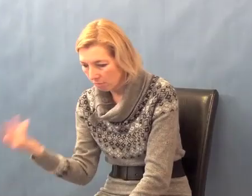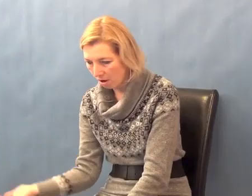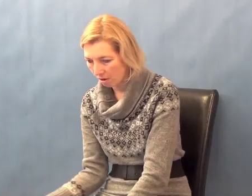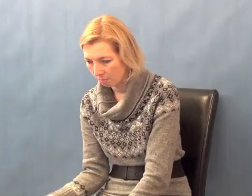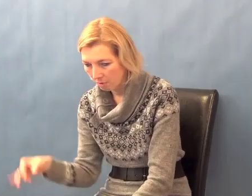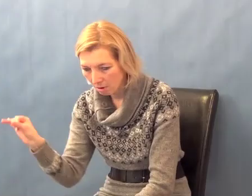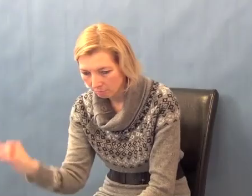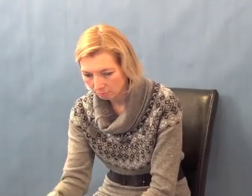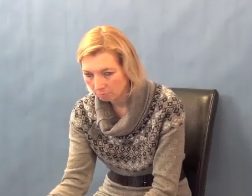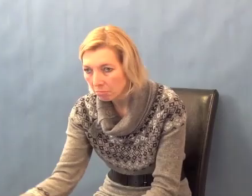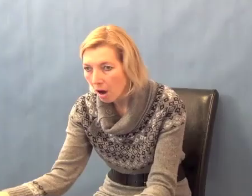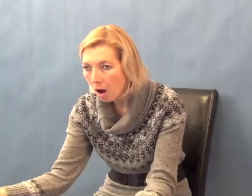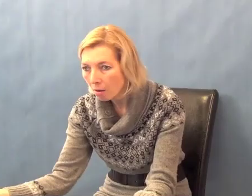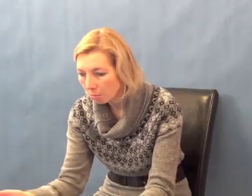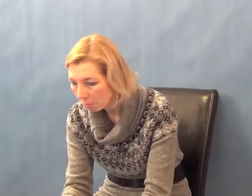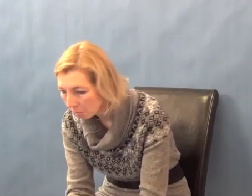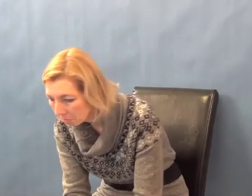Nie mam, bez sensu, nie mam.